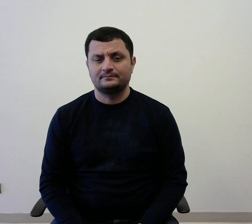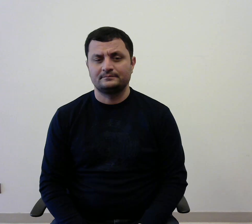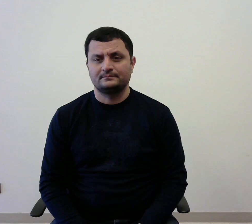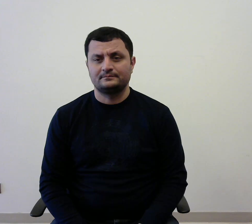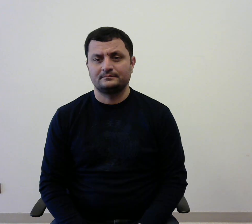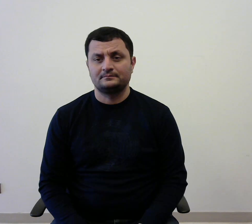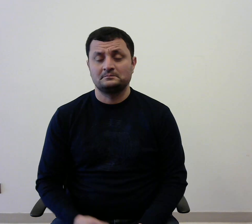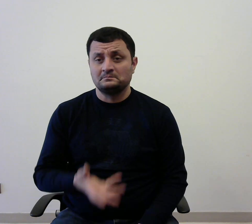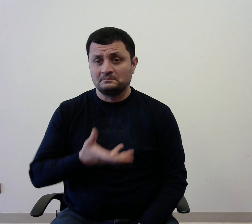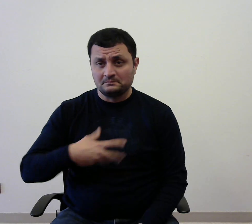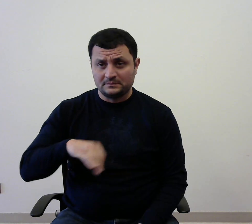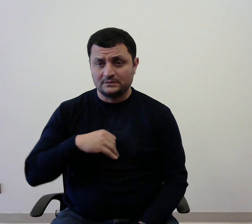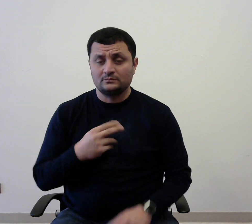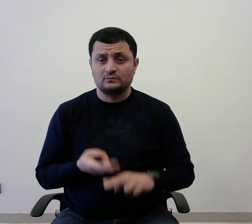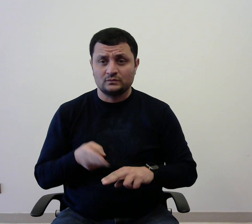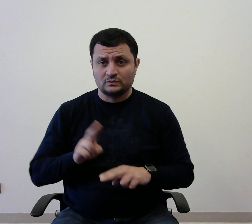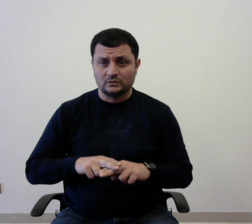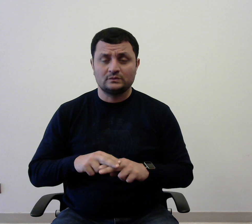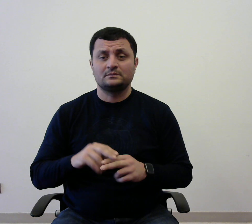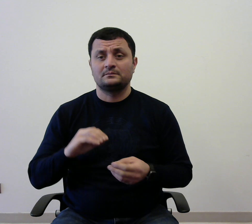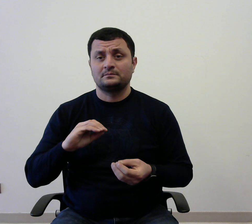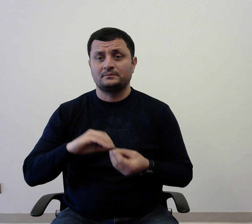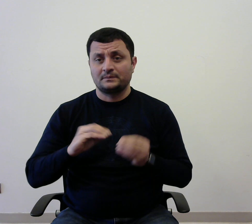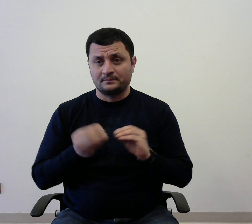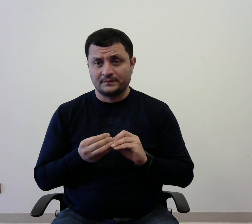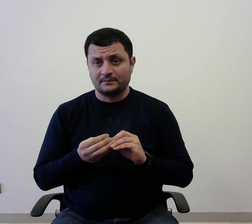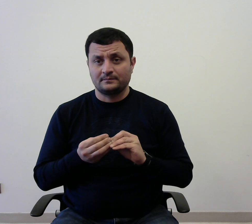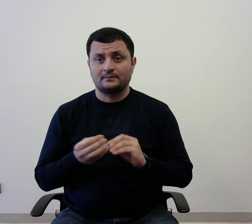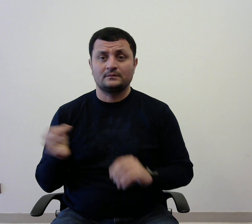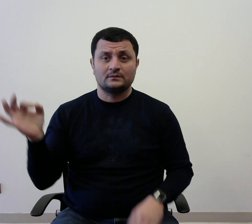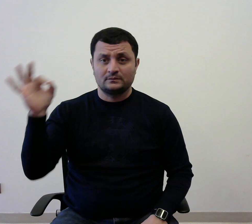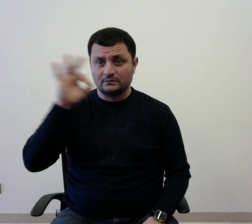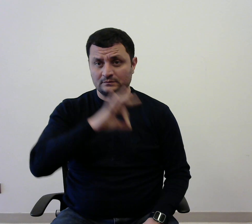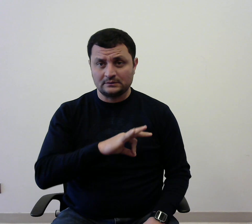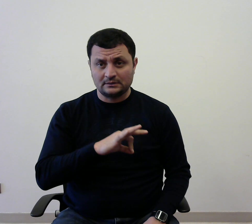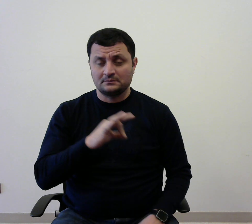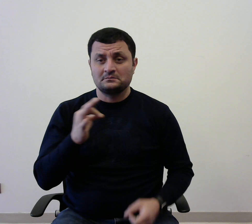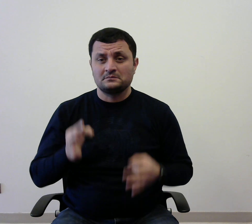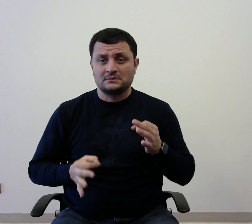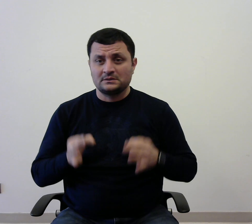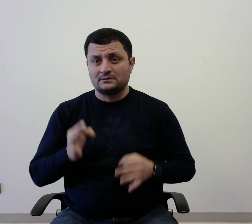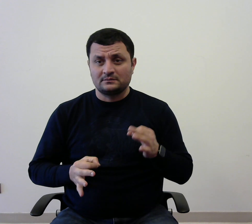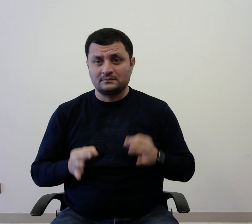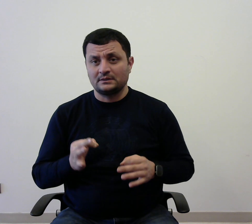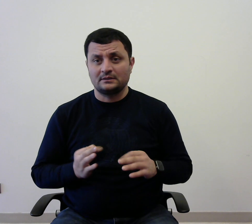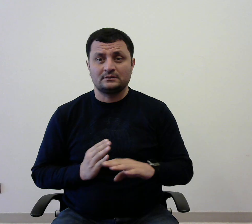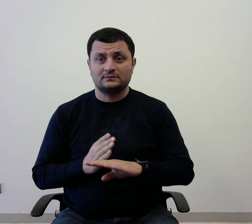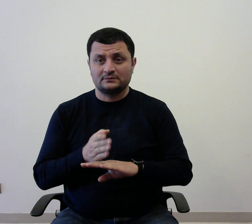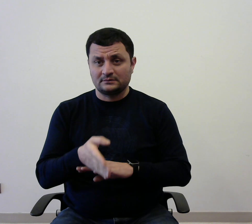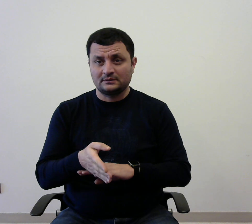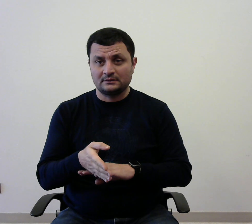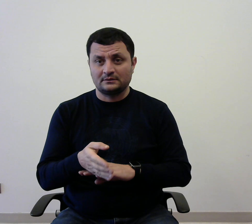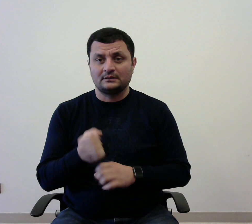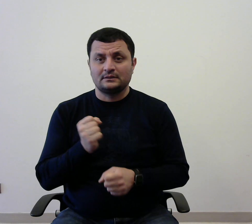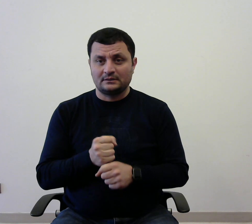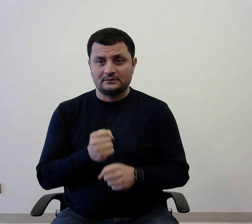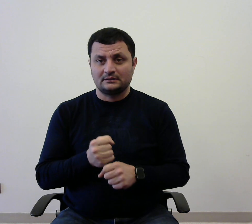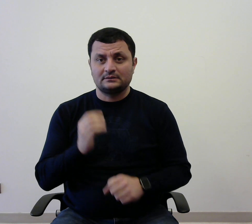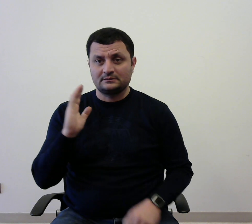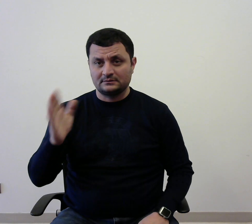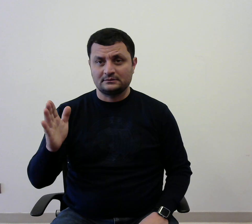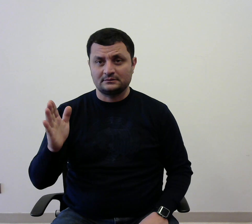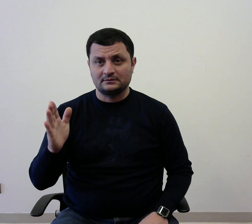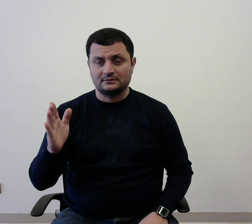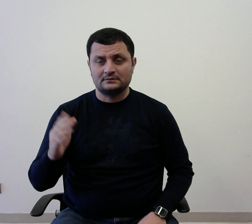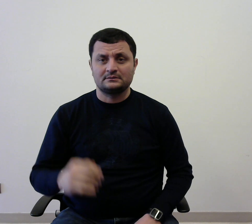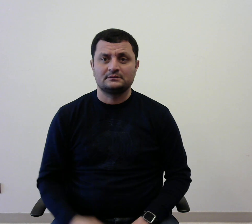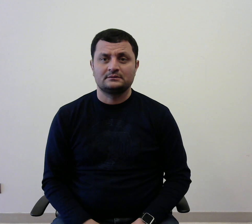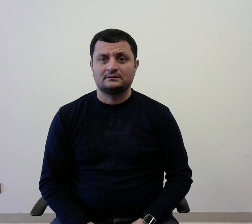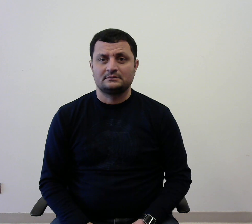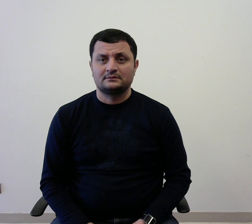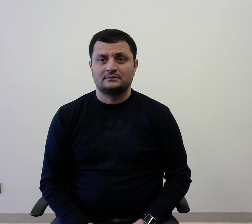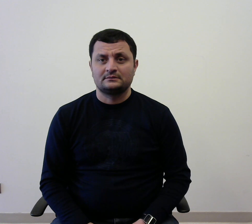Biz bu məsələ ilə bağlı məhkəməyə müraciət edəcəyik